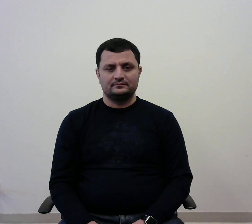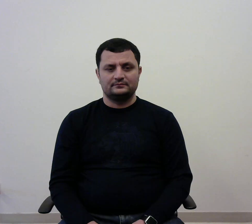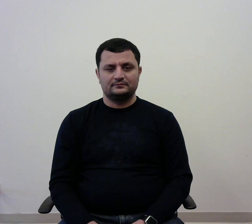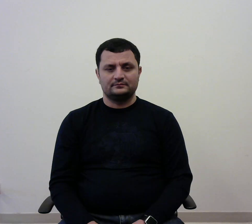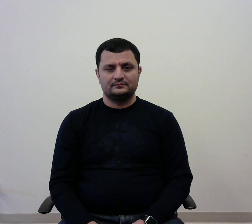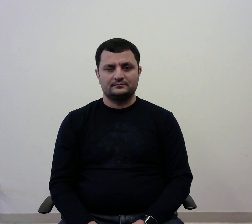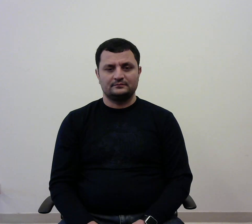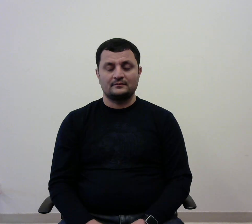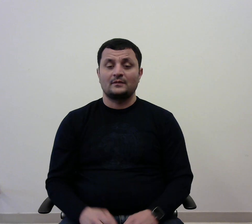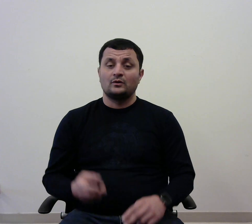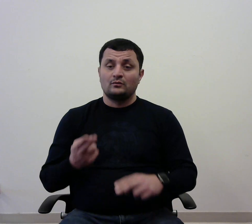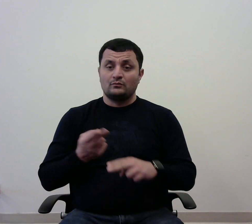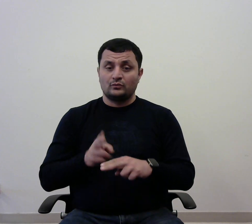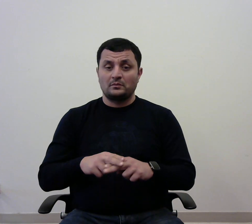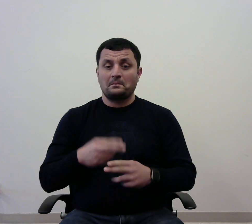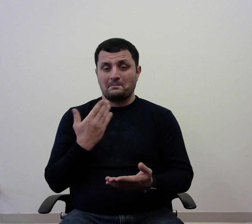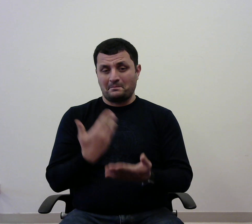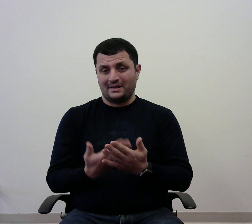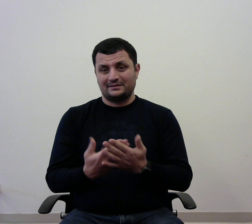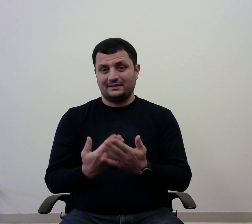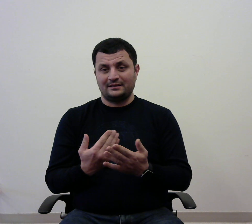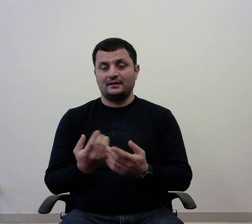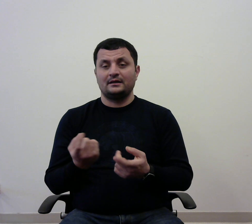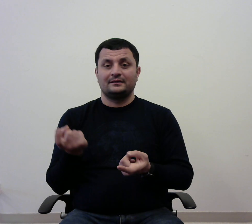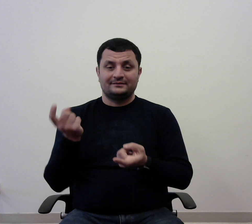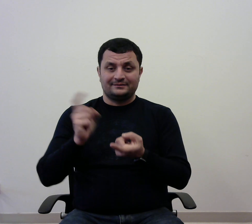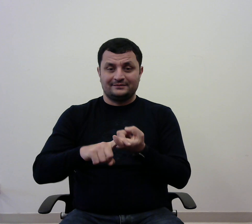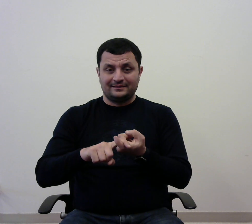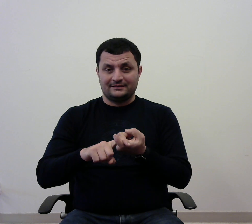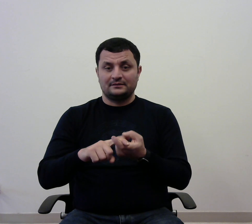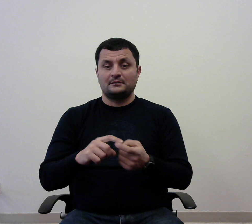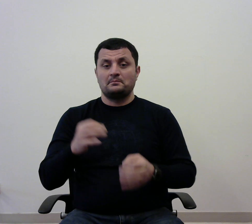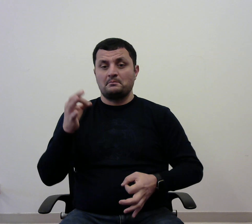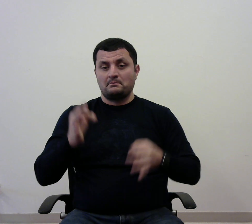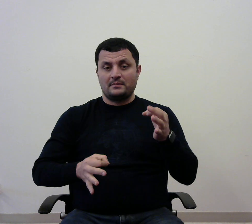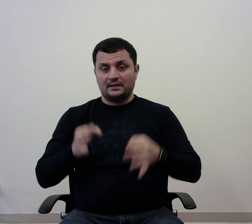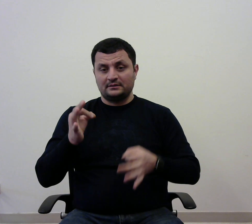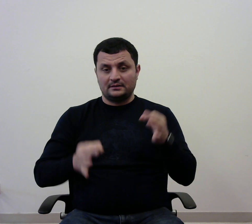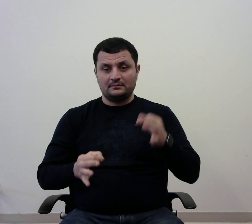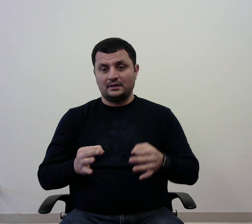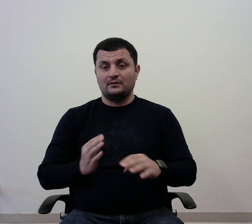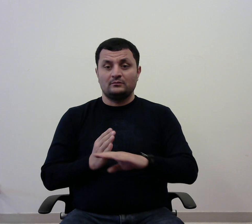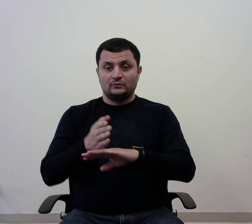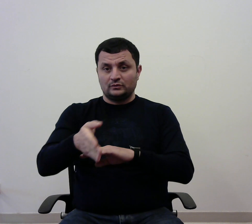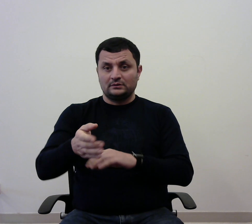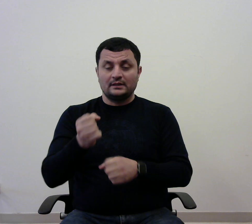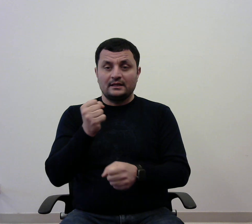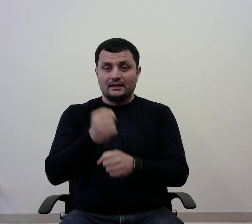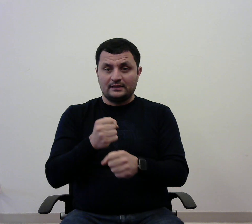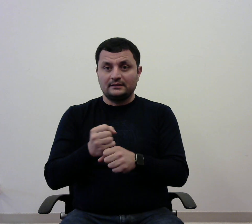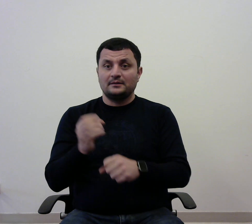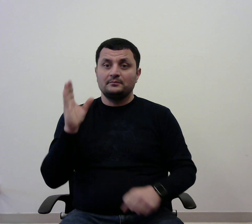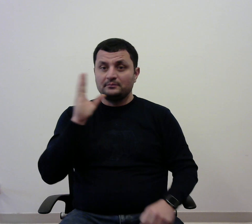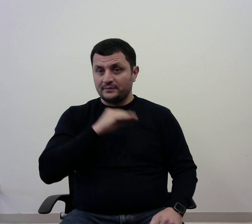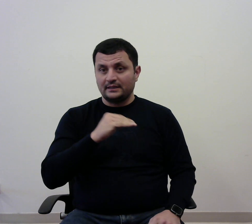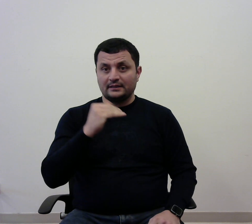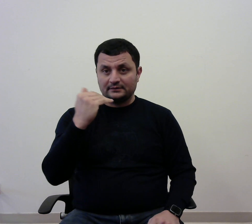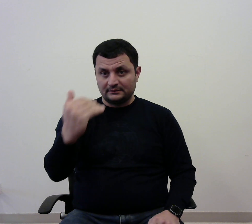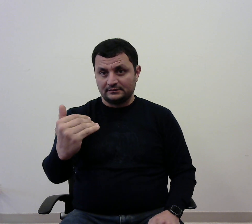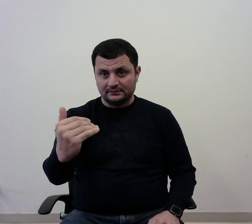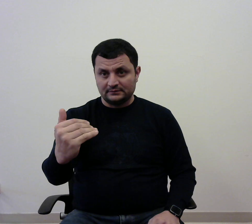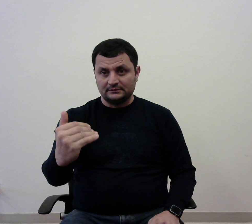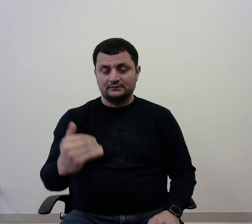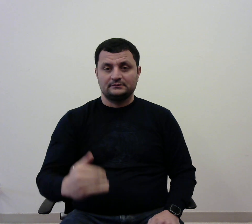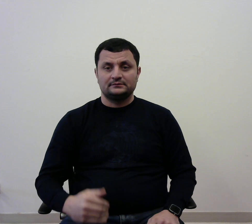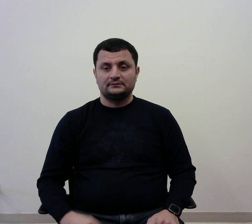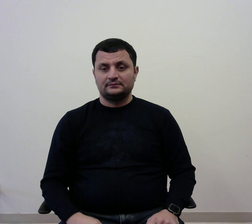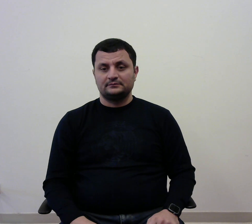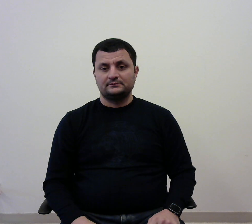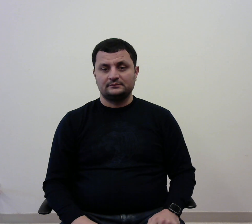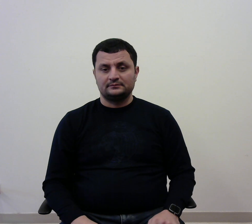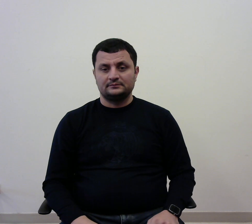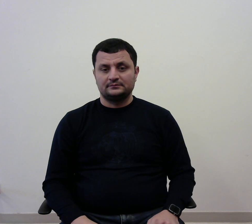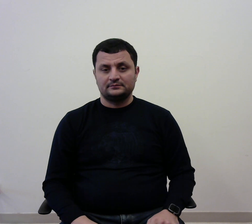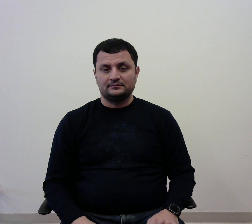Bu məsələ ilə bağlı məhkəməyə müraciət edə bilərsiniz